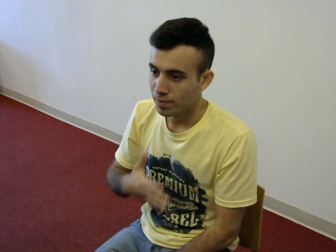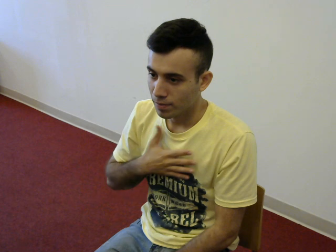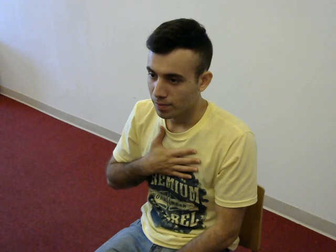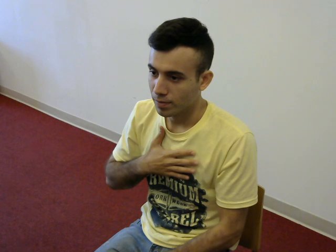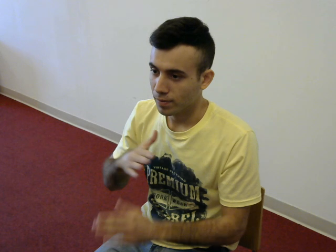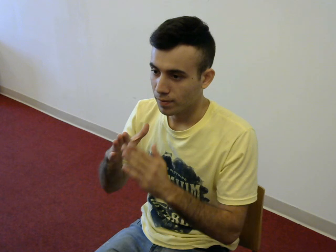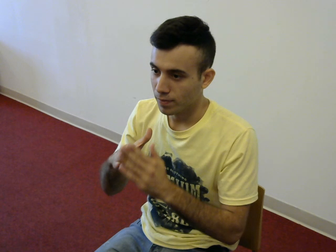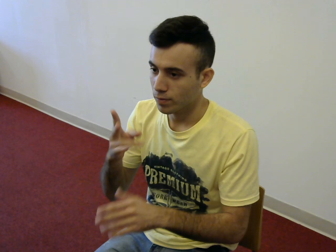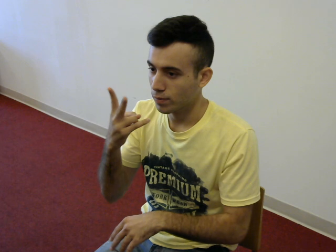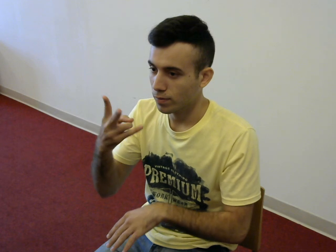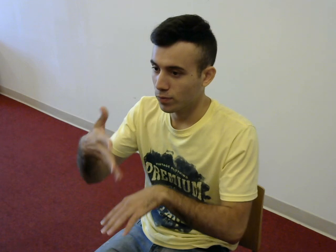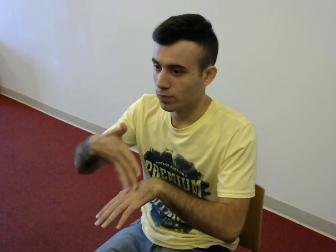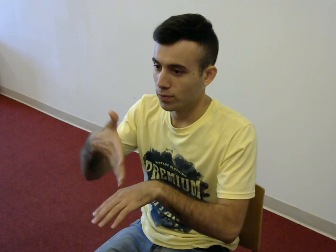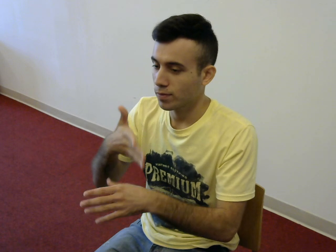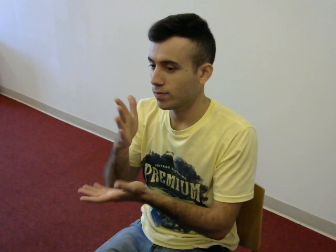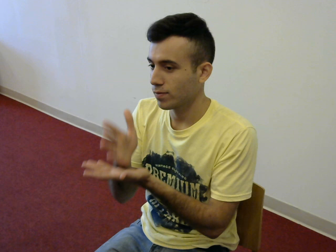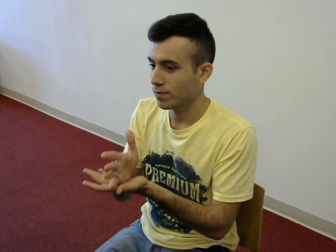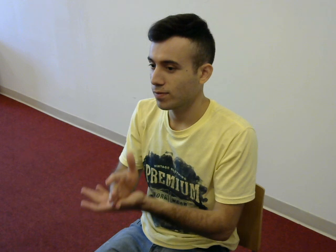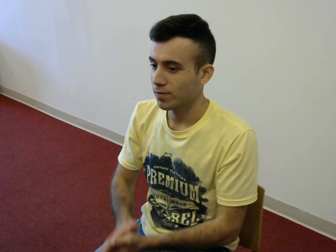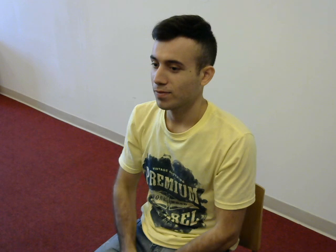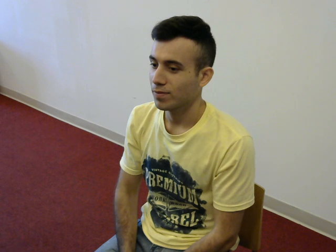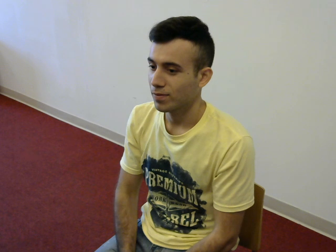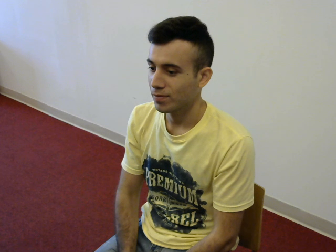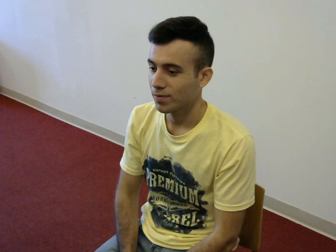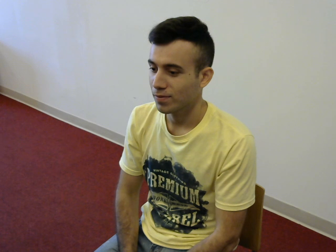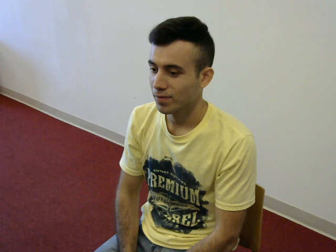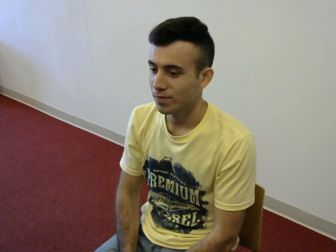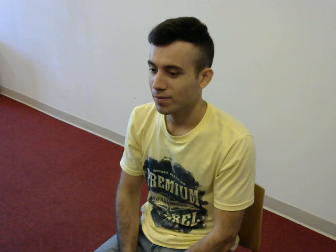Mənim evdə 2 pişiyim var